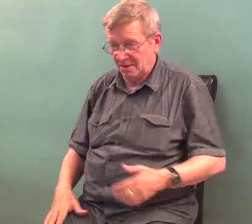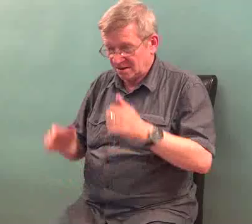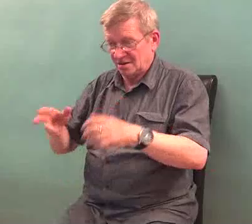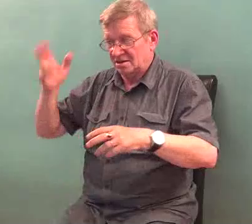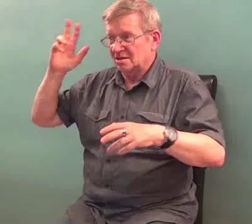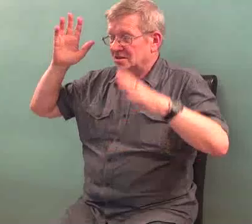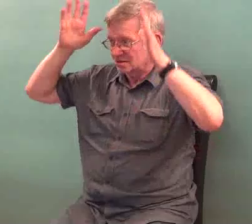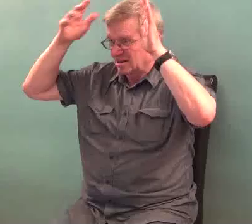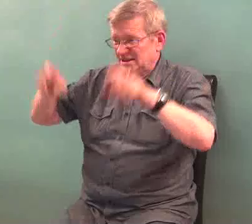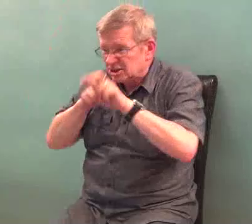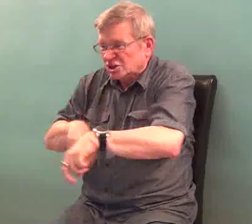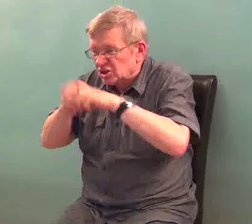Jeleń biegnie bardzo szybko.